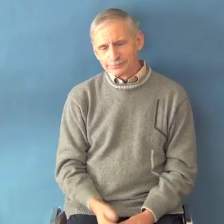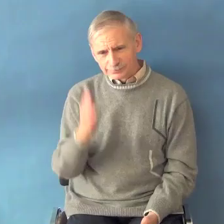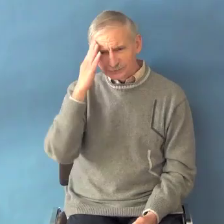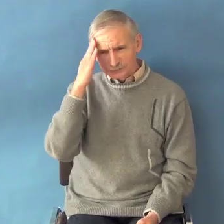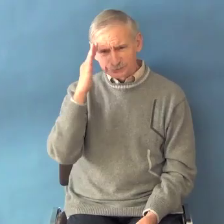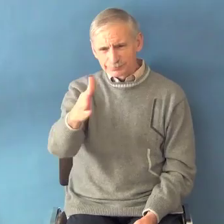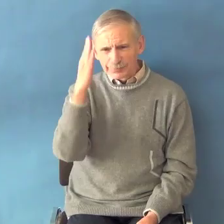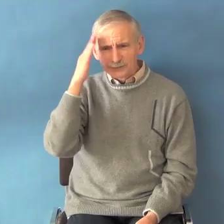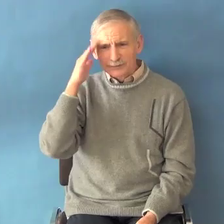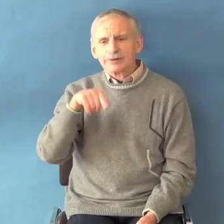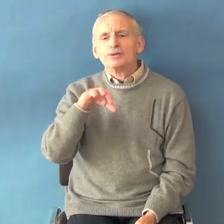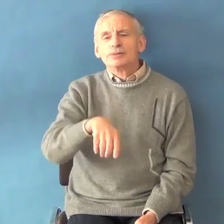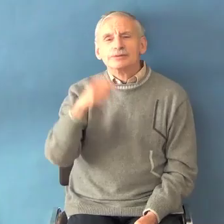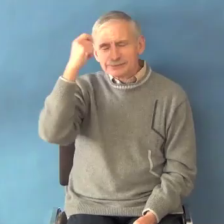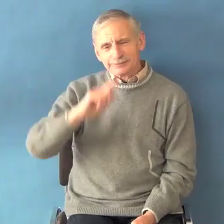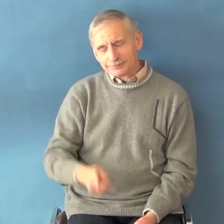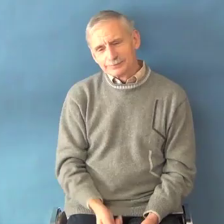Wiem, wiem, nie wolno brać prysznica.